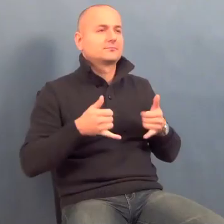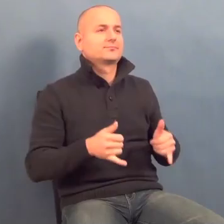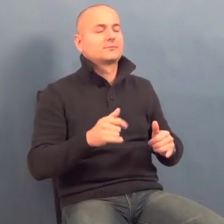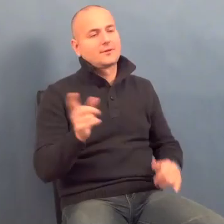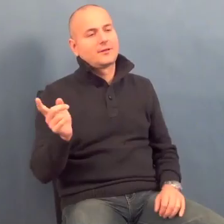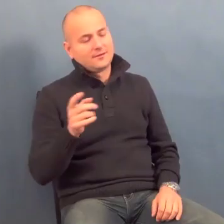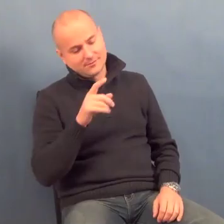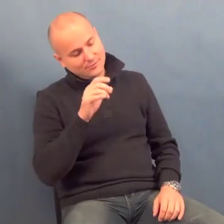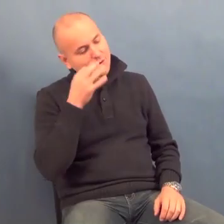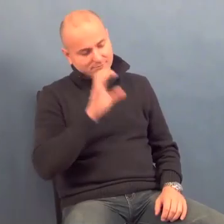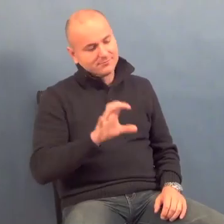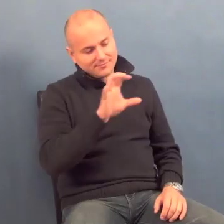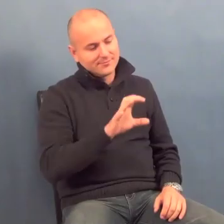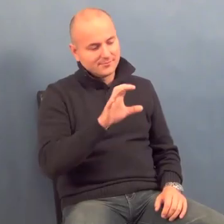A kot obserwuje go w ciszy.